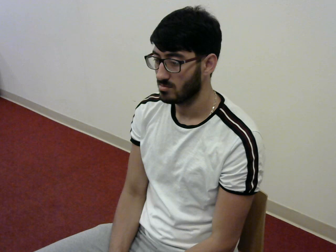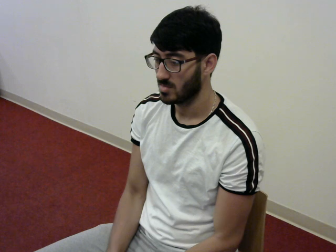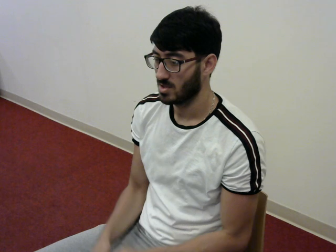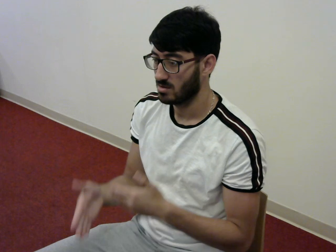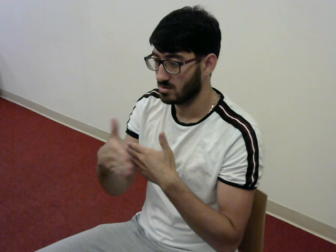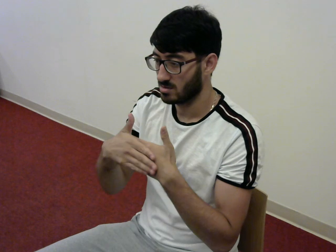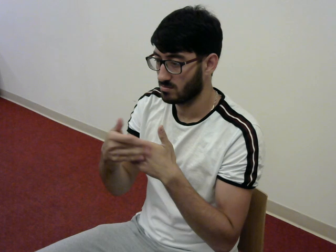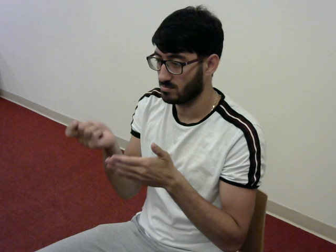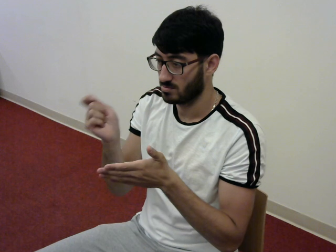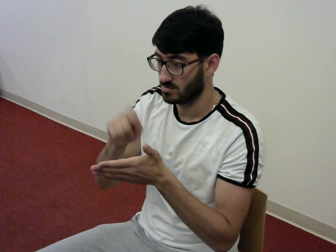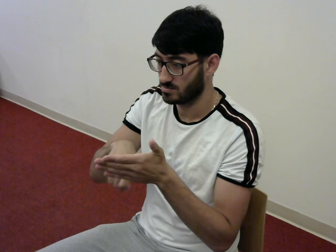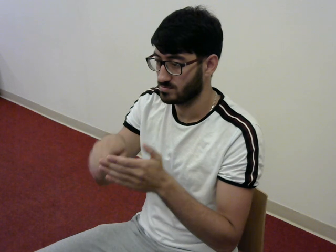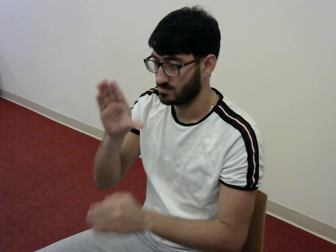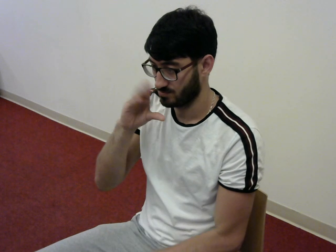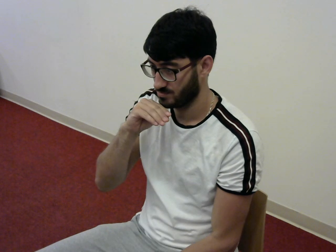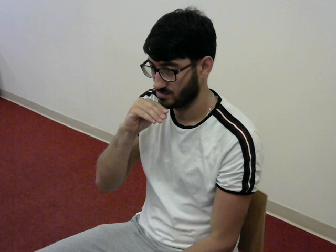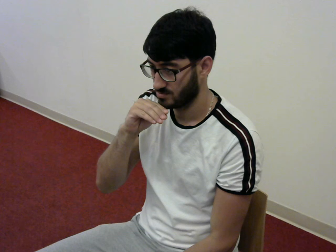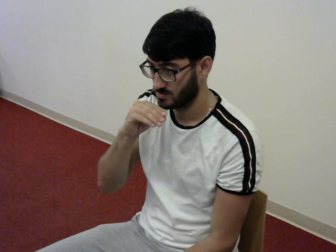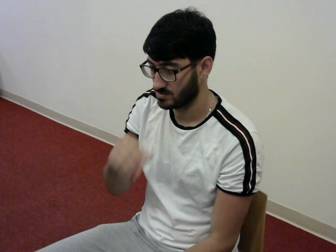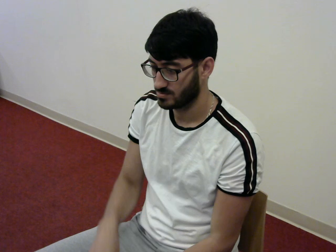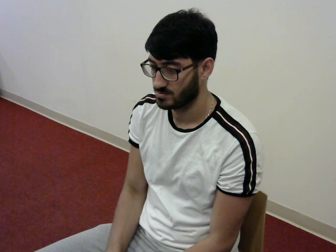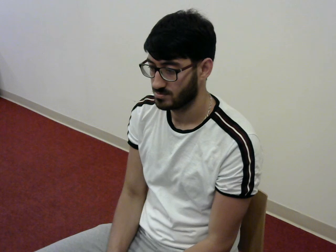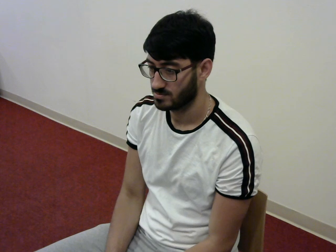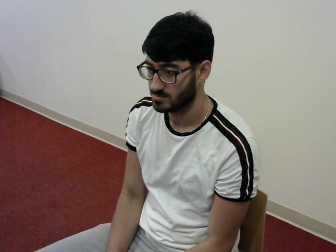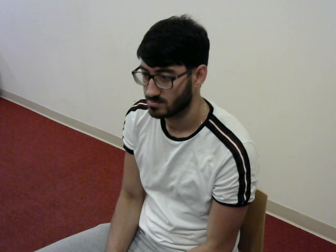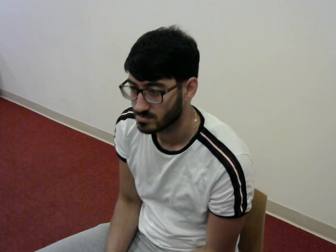Qapını bağlaya bilərsinizmi?